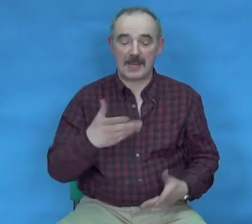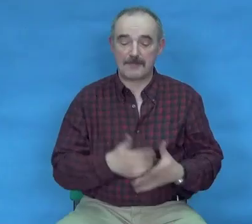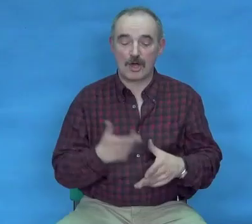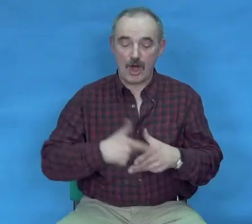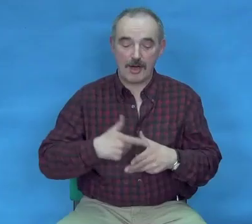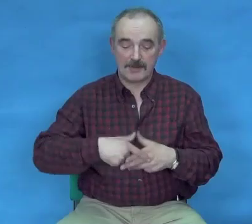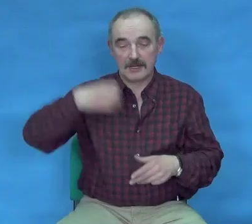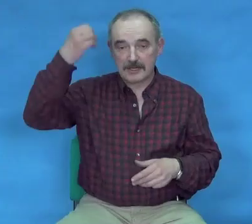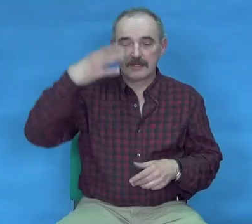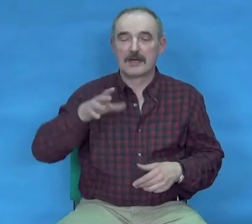Na przykład koń pod prysznicem.